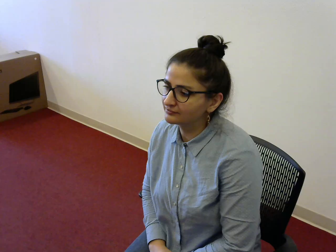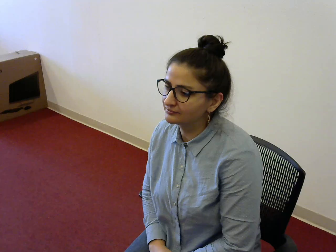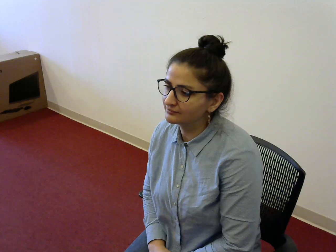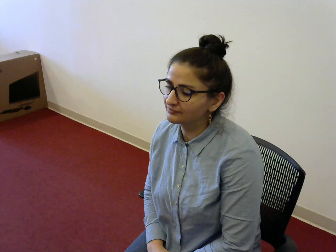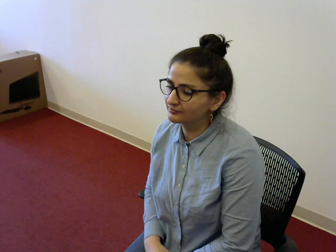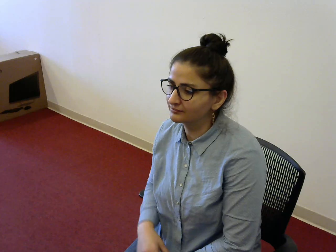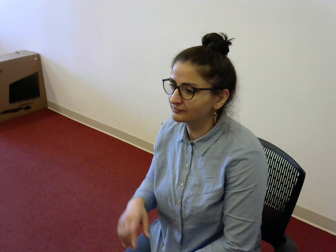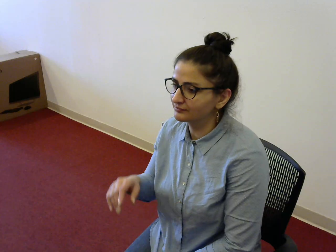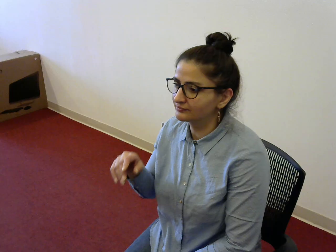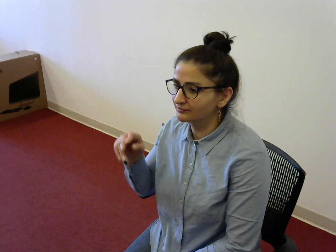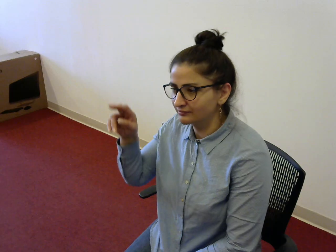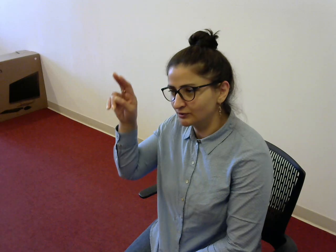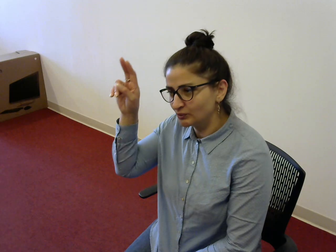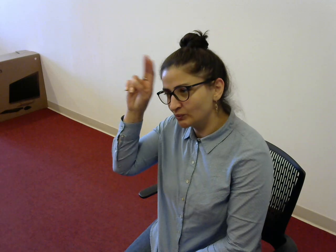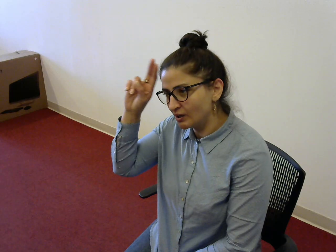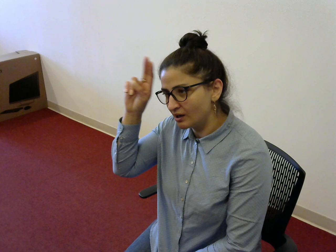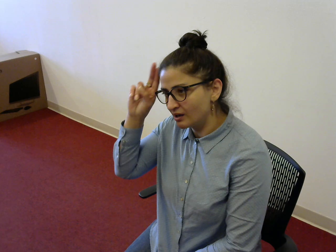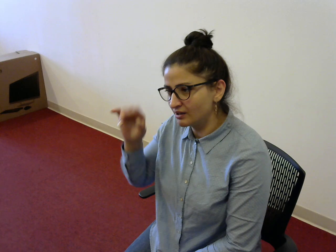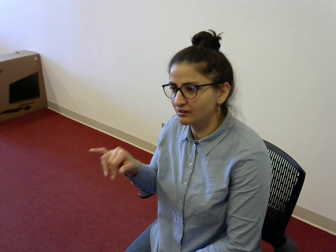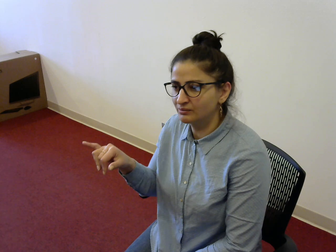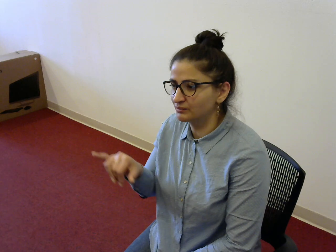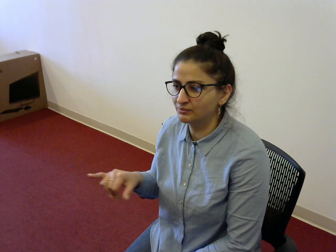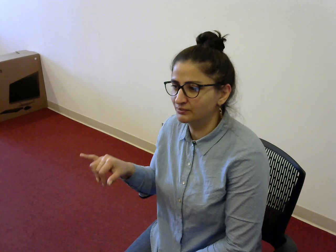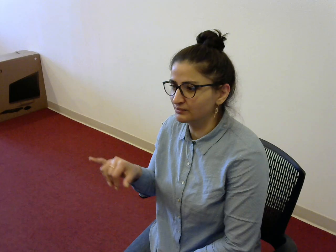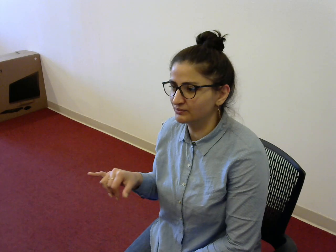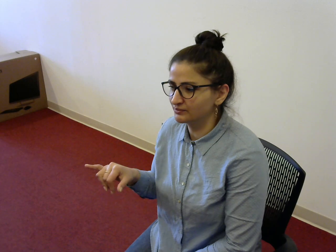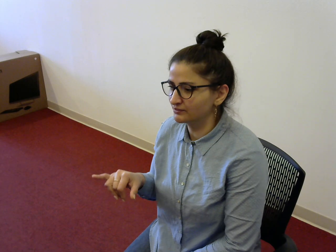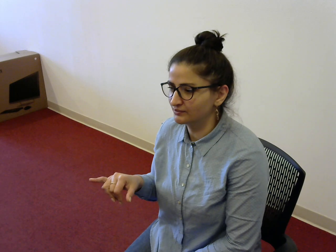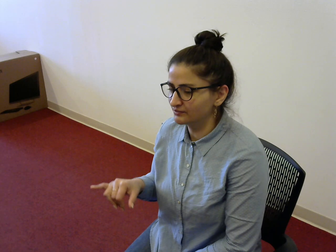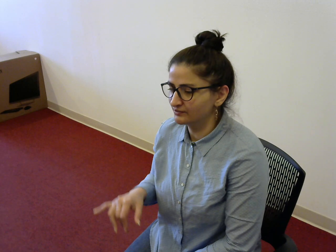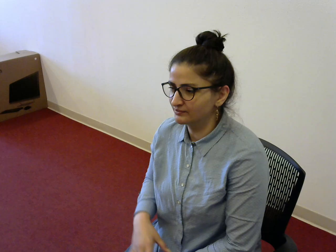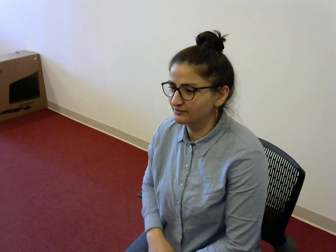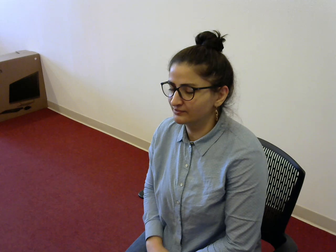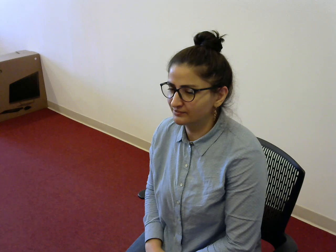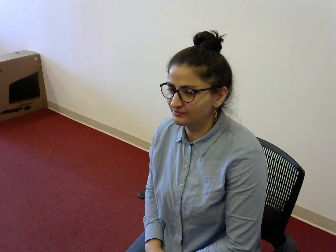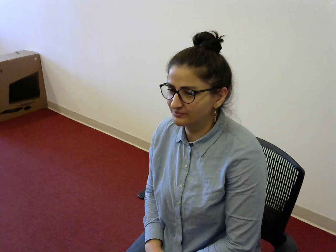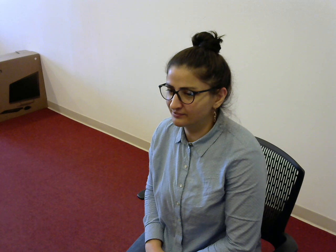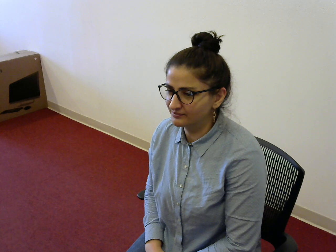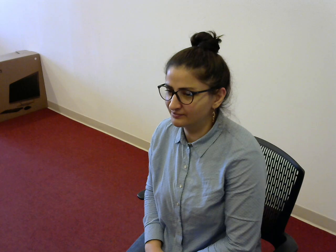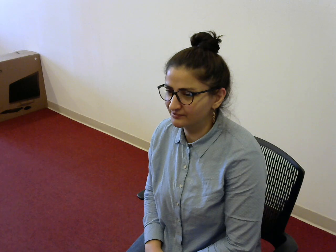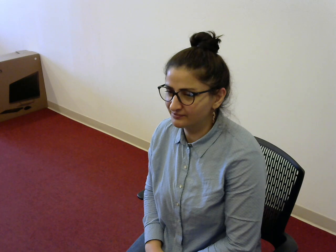Ayaqyolu hardadır?